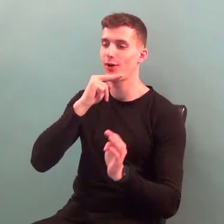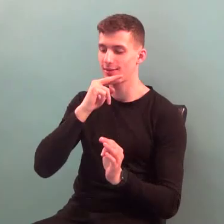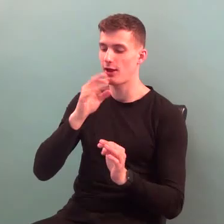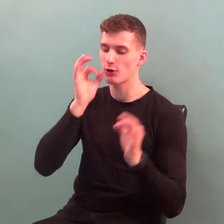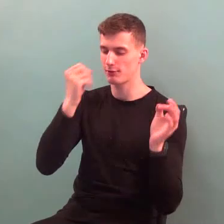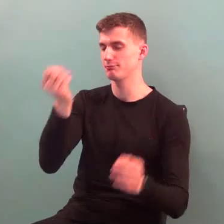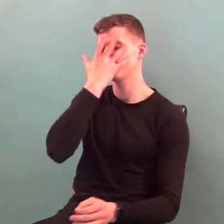Kot dostaje nią prosto w pysk.